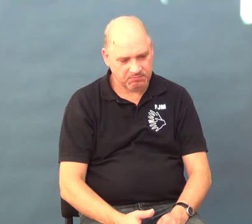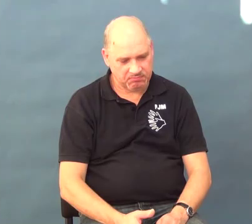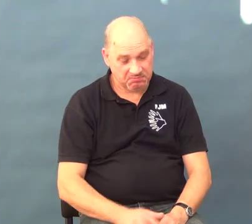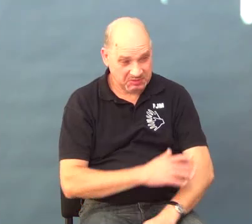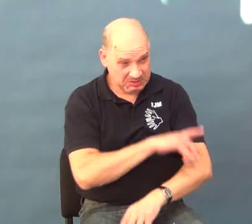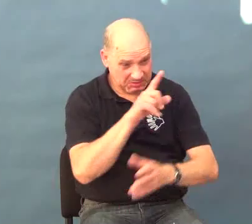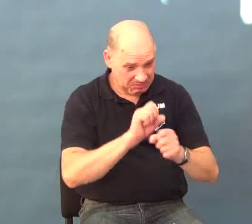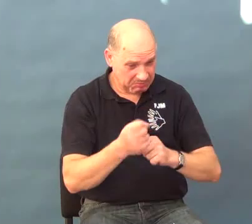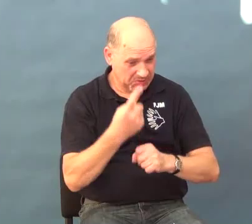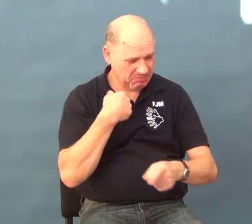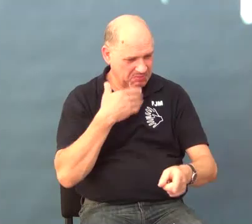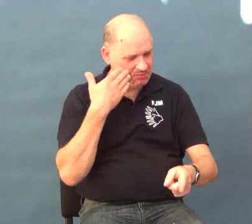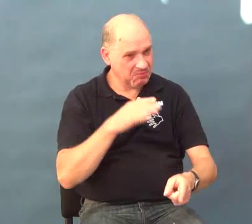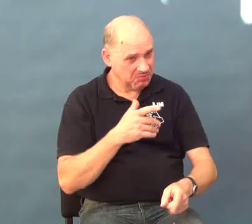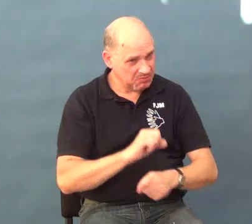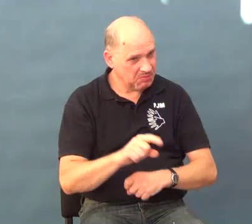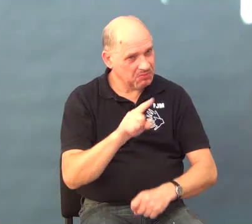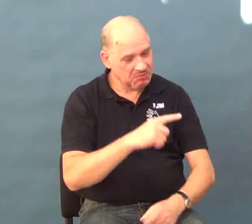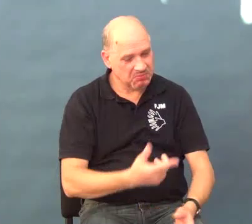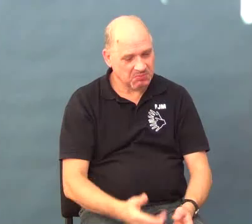Za granicą jest coś takiego? Bo ja nie wiem i nie słyszałem o tym.